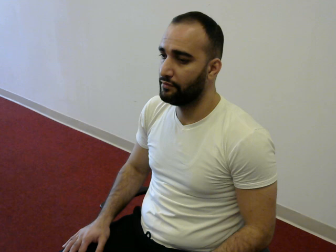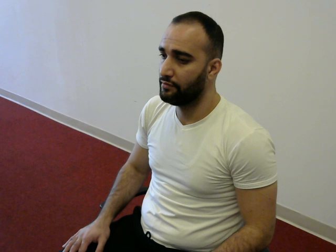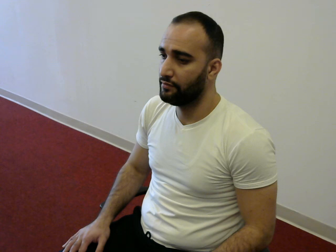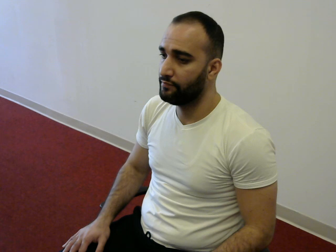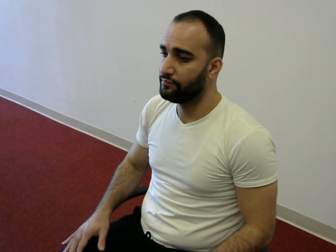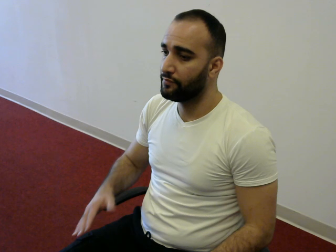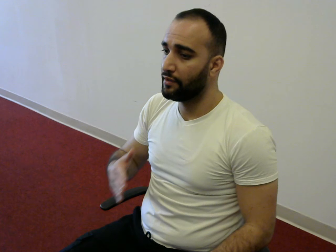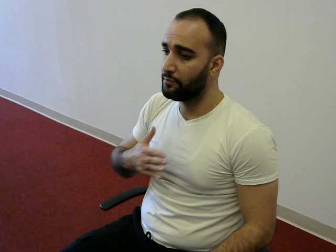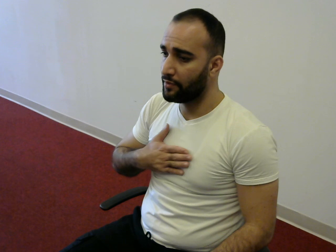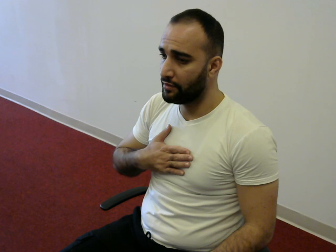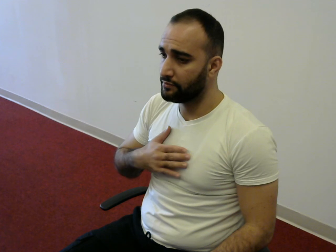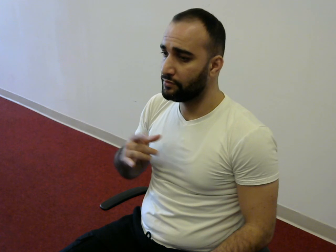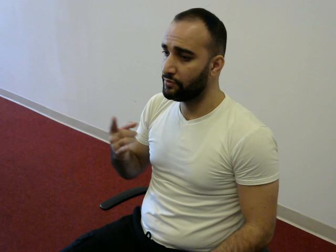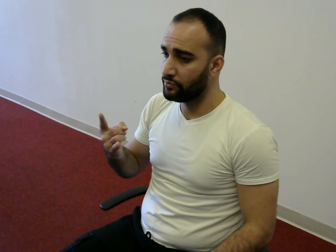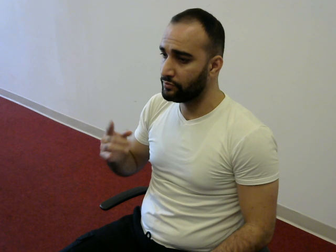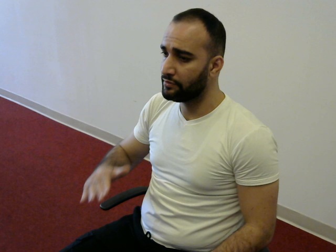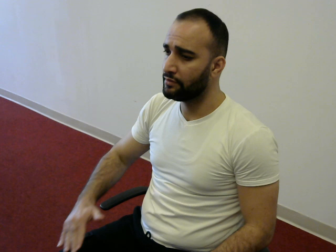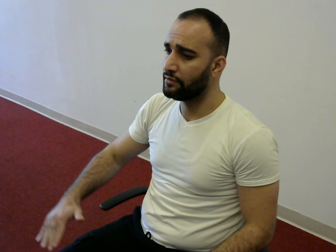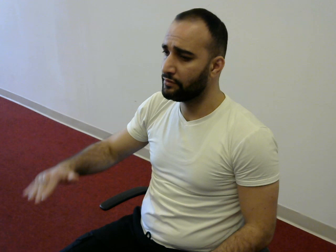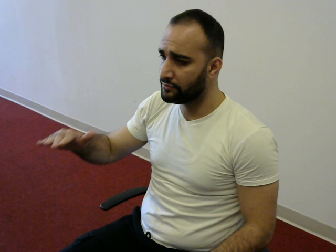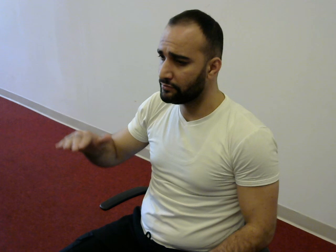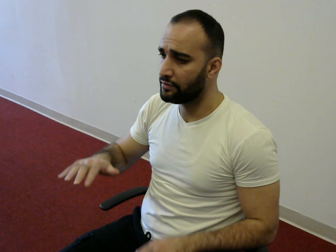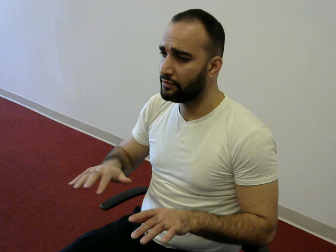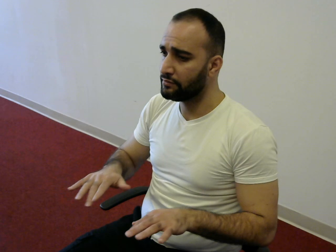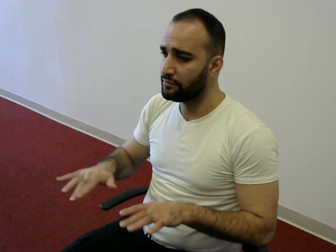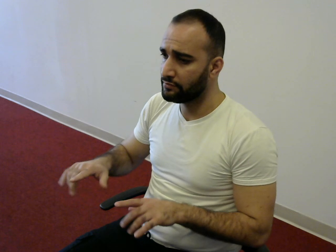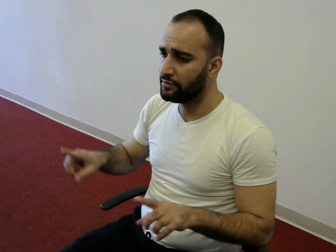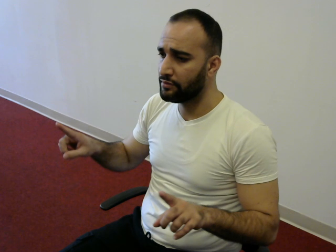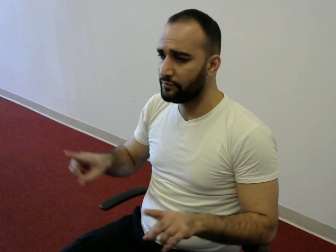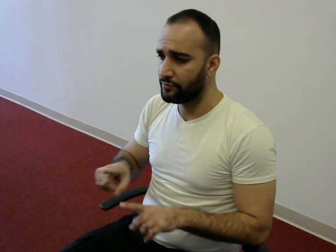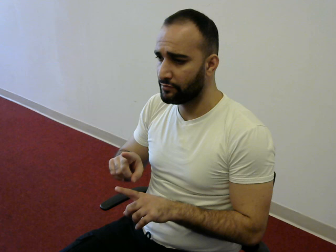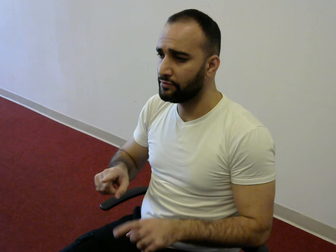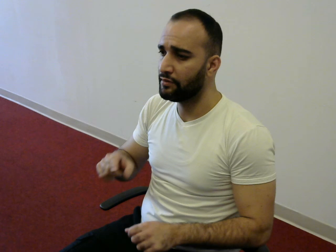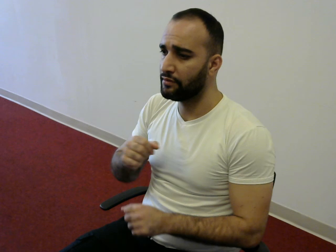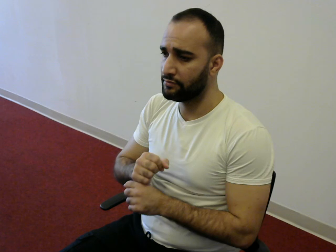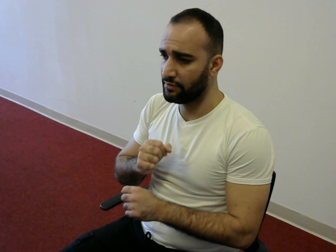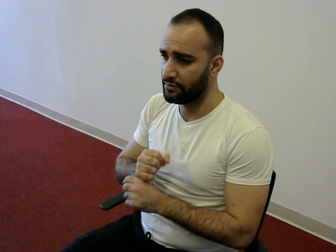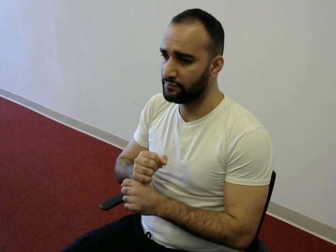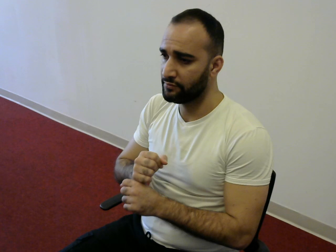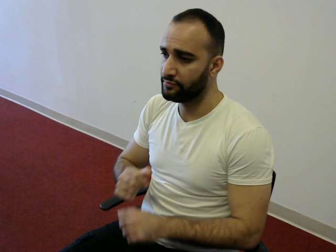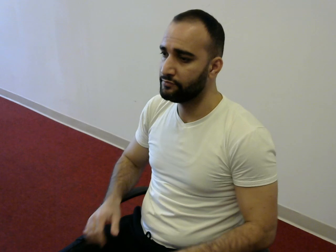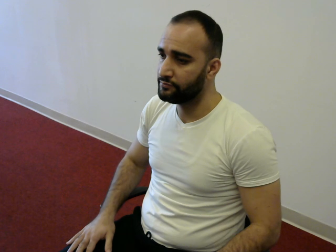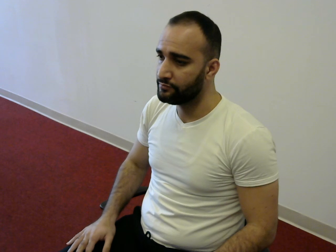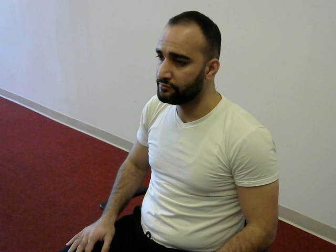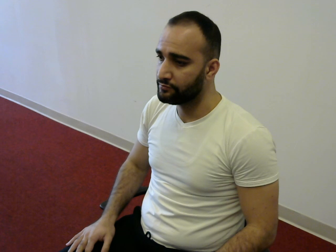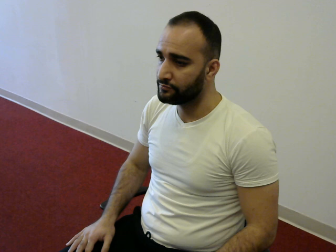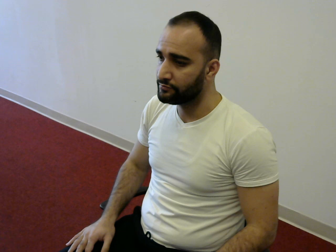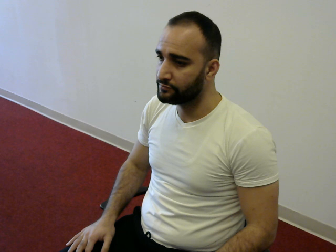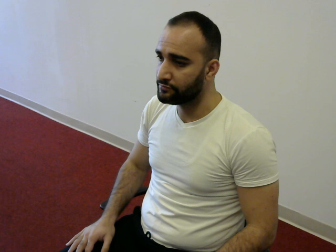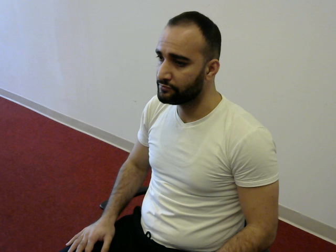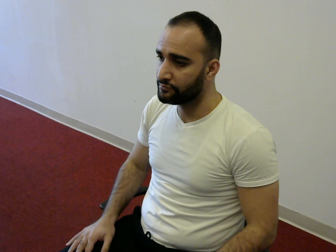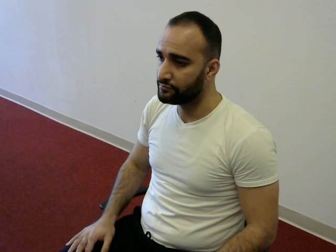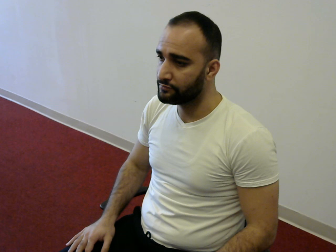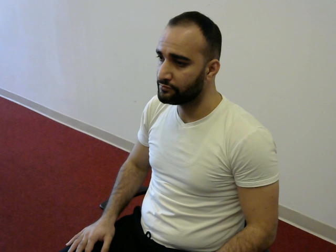Mən uşaq vaxtından pianoda ifa edirəm